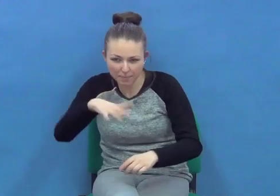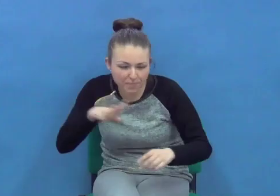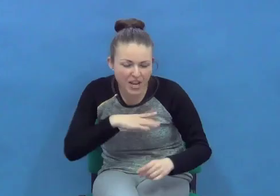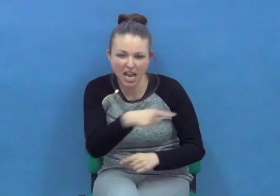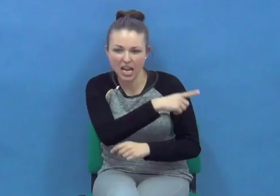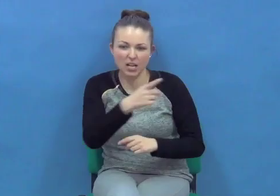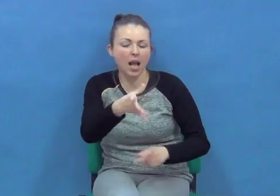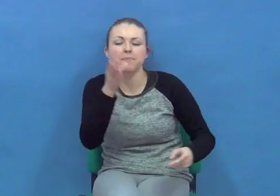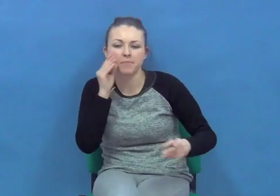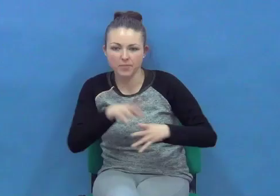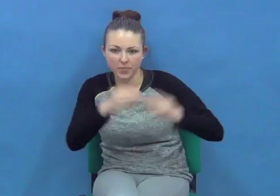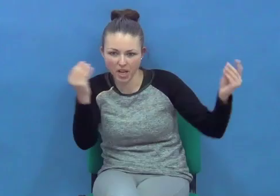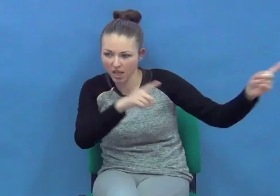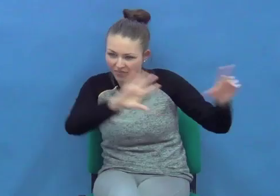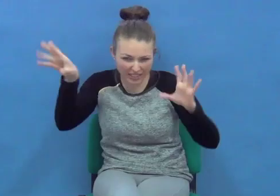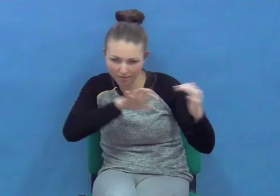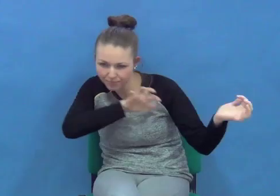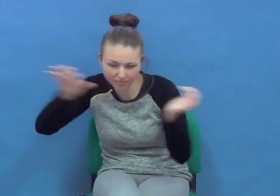Wszyscy musieli wyjść z budynku, a on sobie smacznie spał.